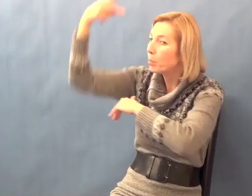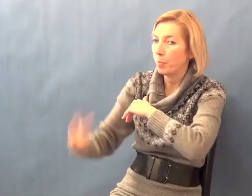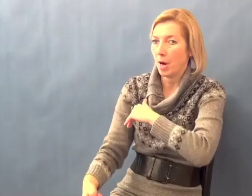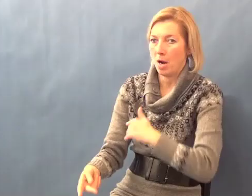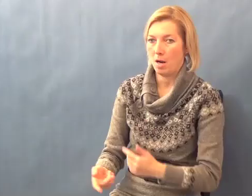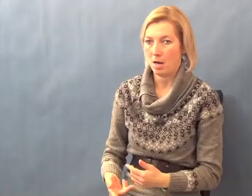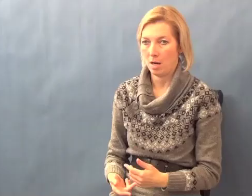Można spaść.